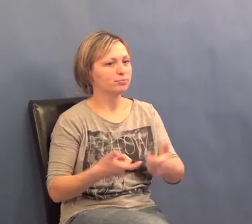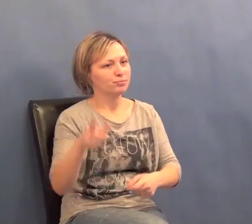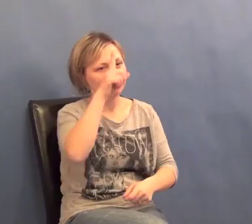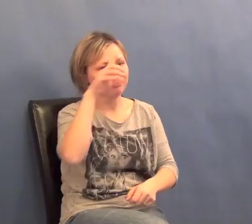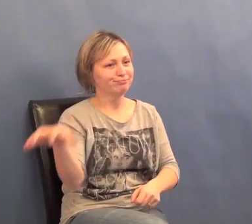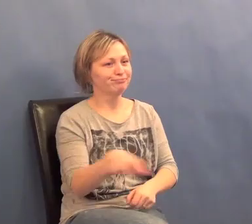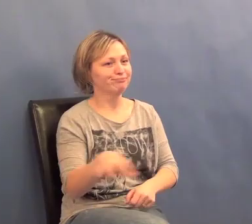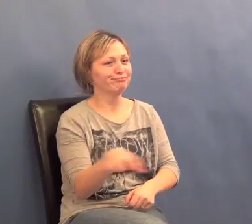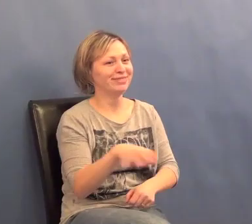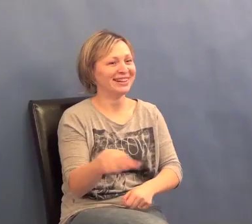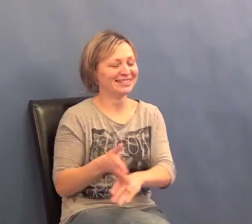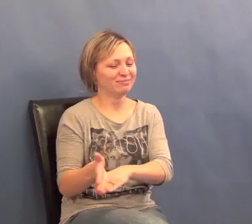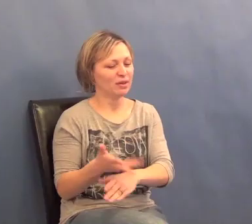Ludzie kradną, piłują ławkę.